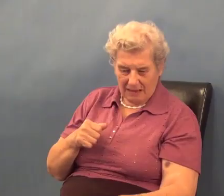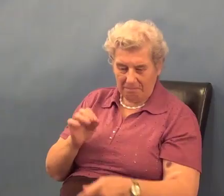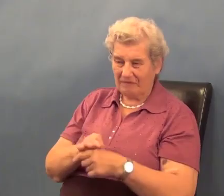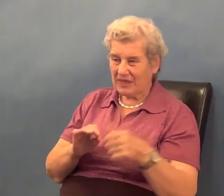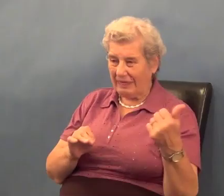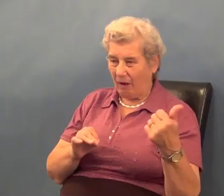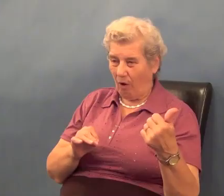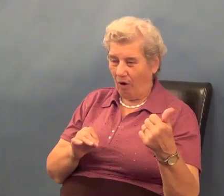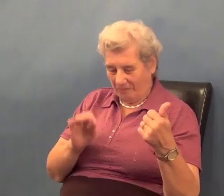Pewnie jego.